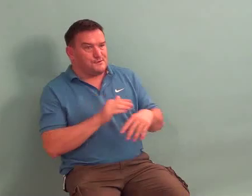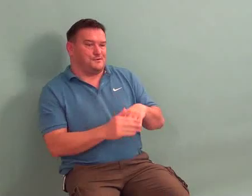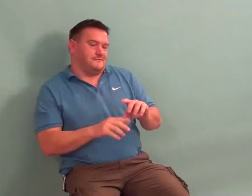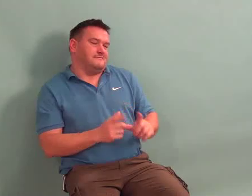Dobrze.